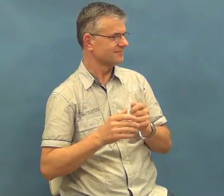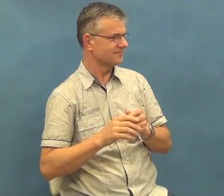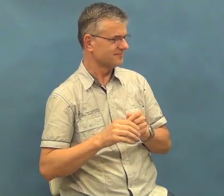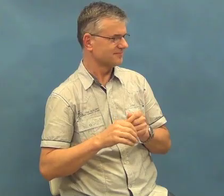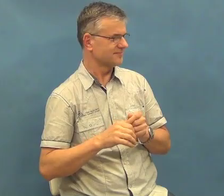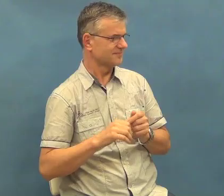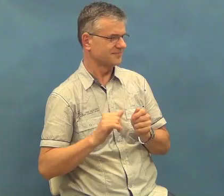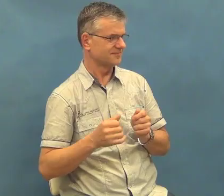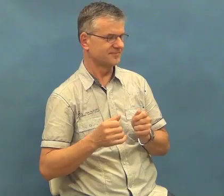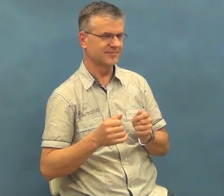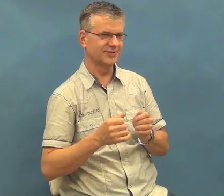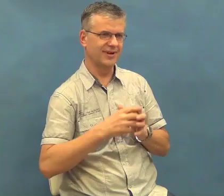Tak, trzeba dużo gadać.